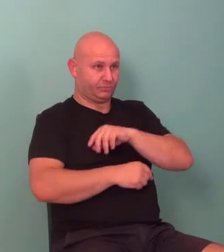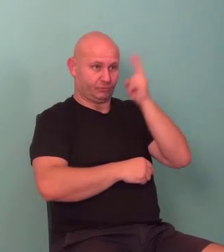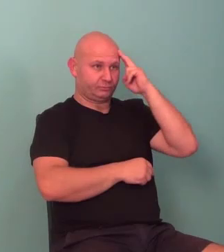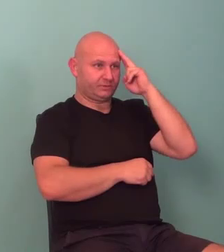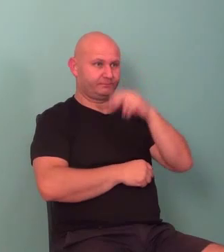Rozumiesz?